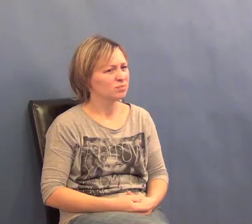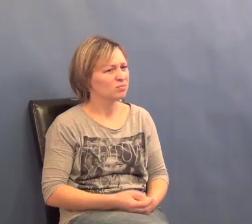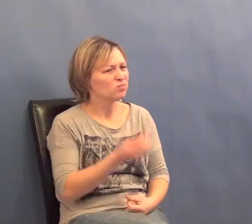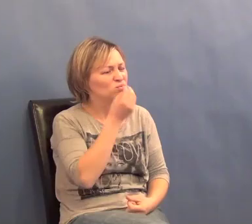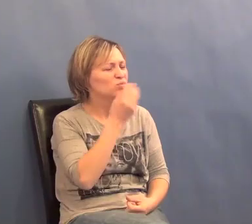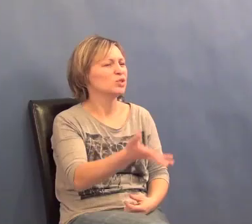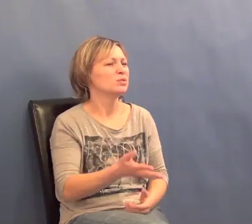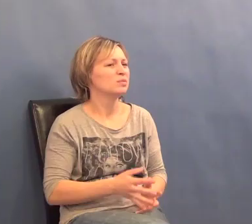Masz super.